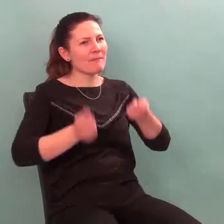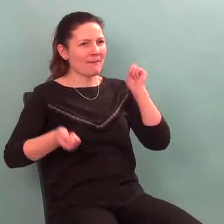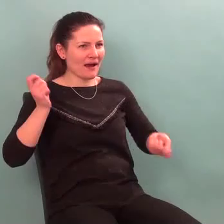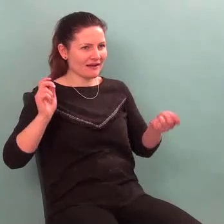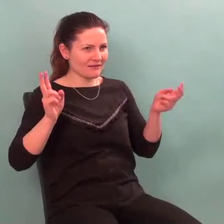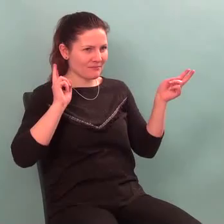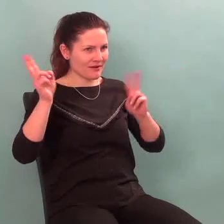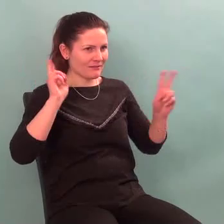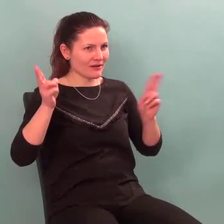Głośne dźwięki.